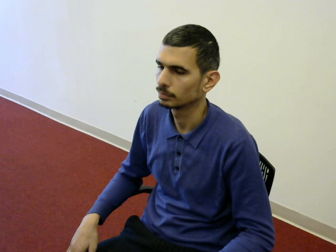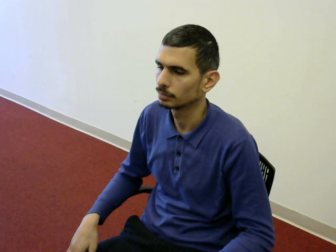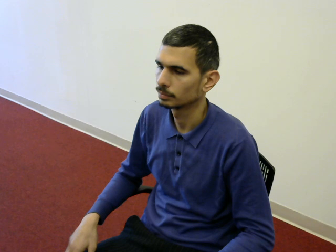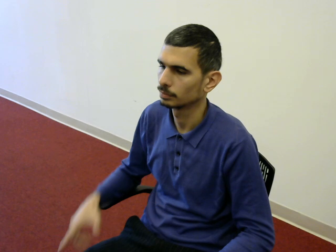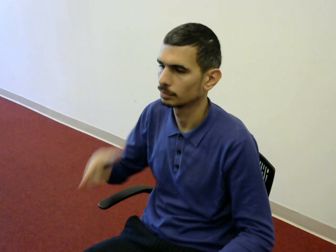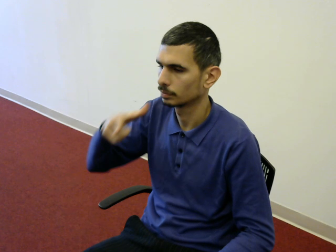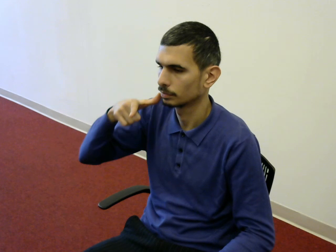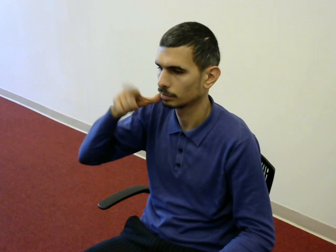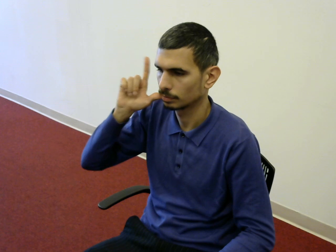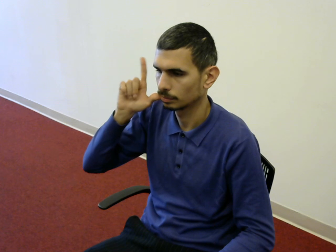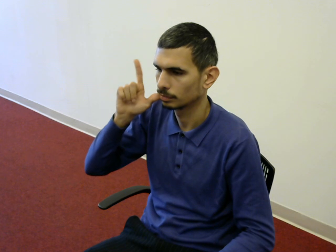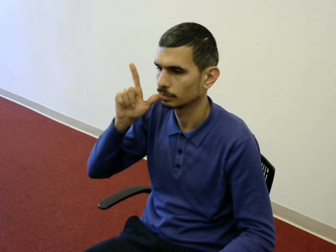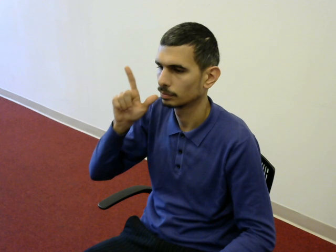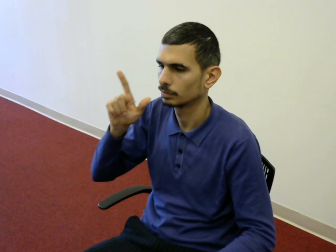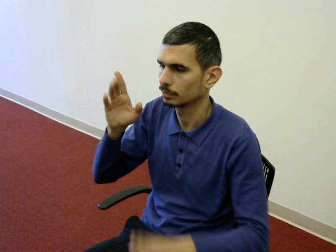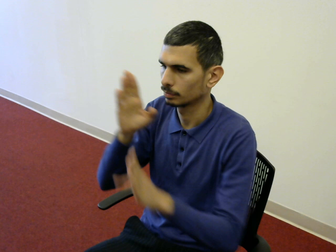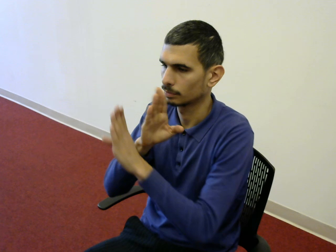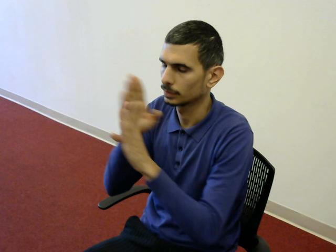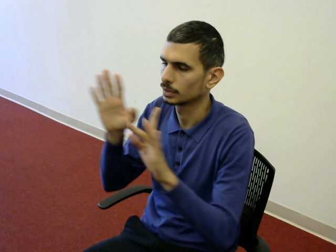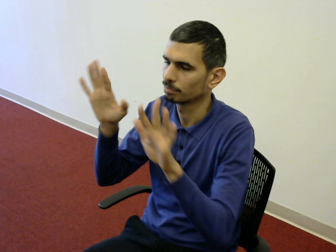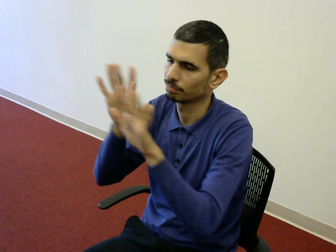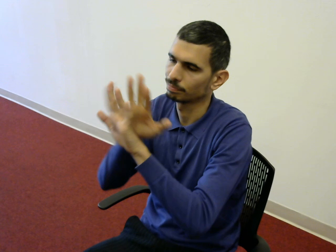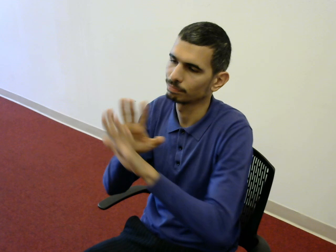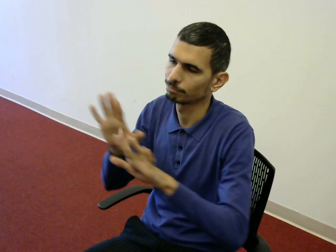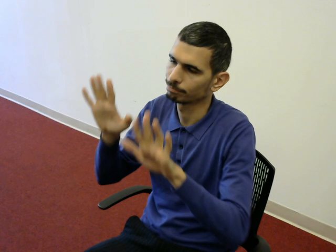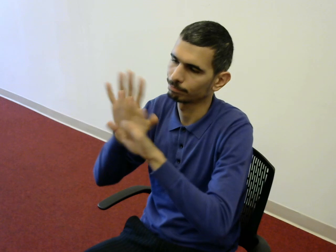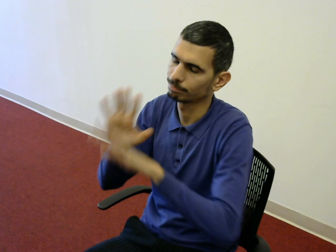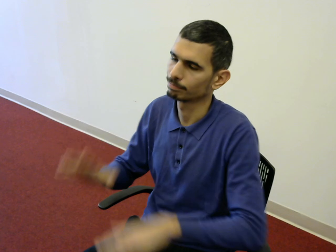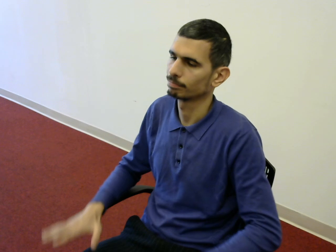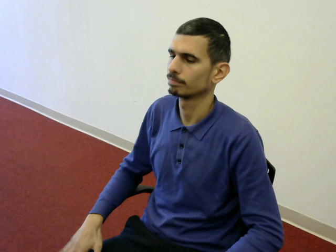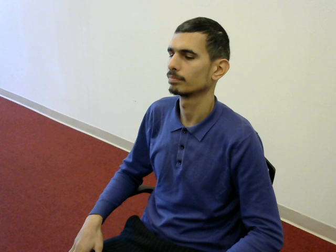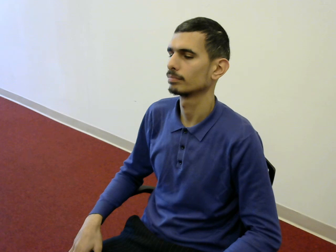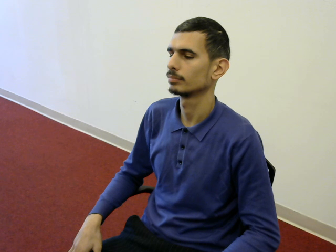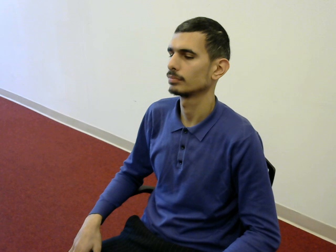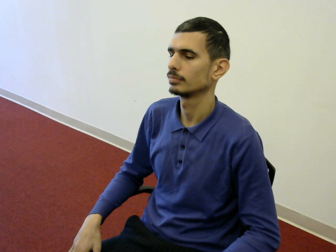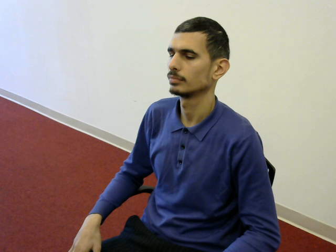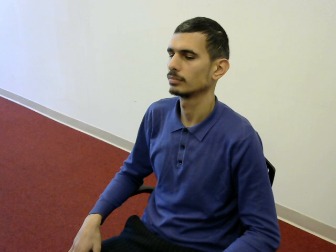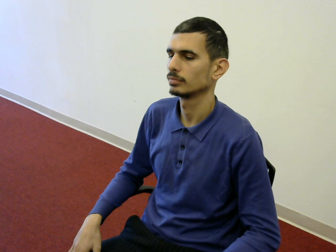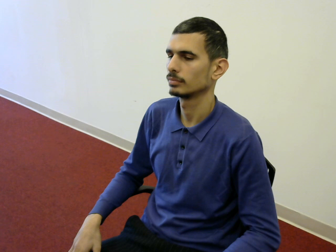Srağagün hava dumanlı idi